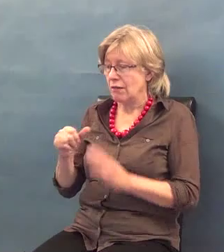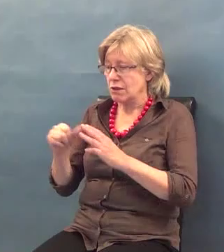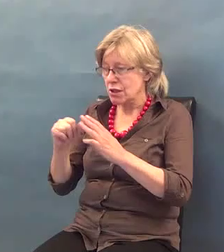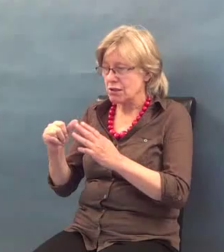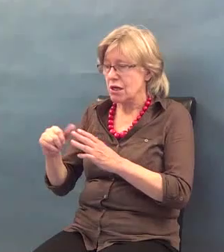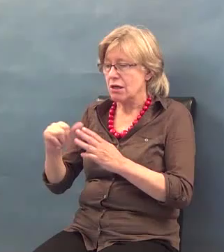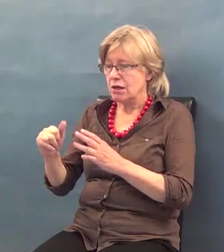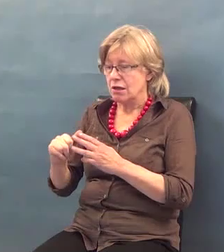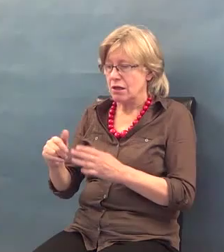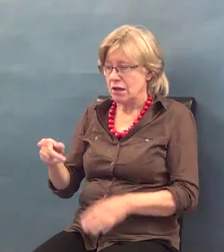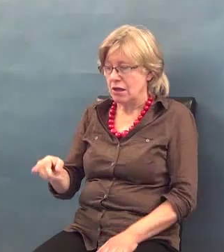Wycieczka.